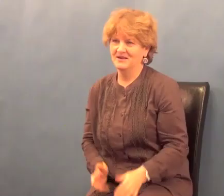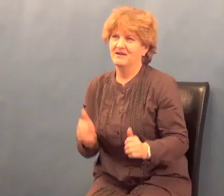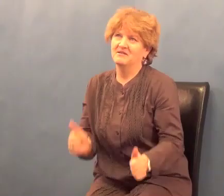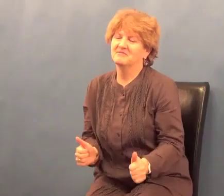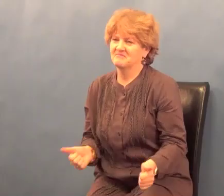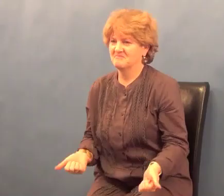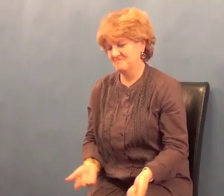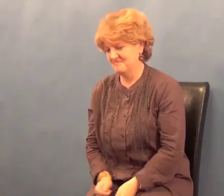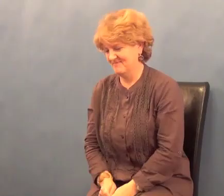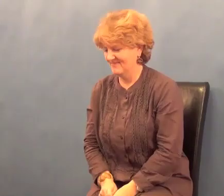Stoi.